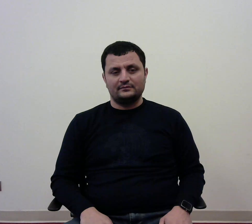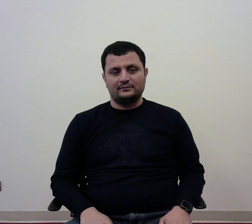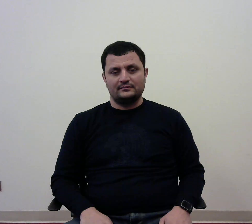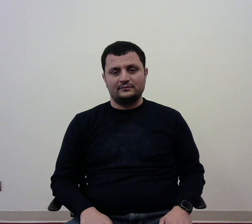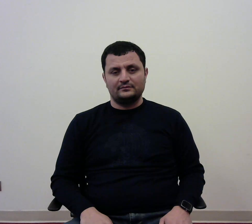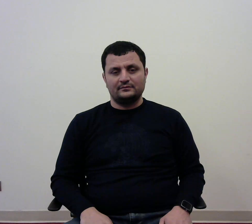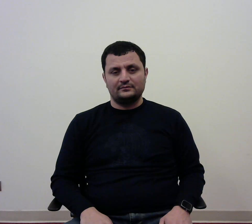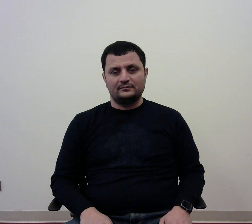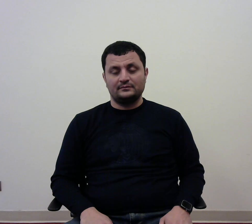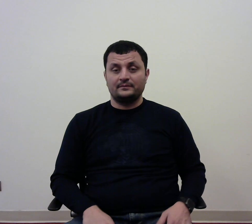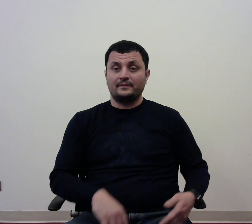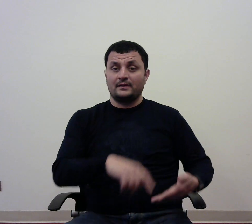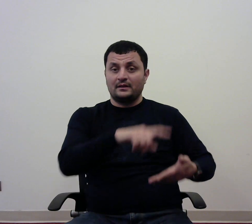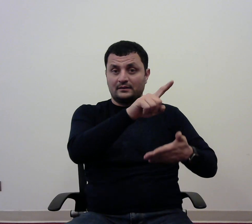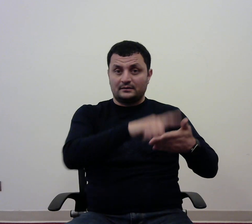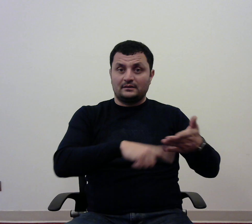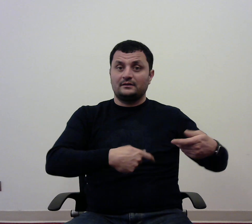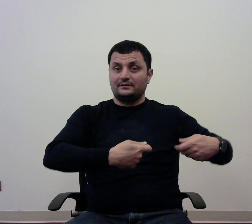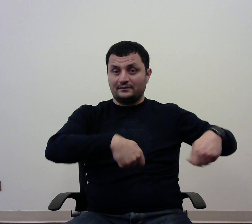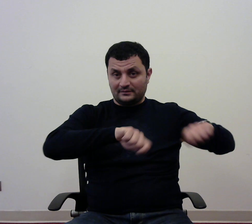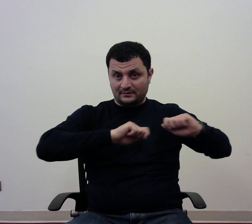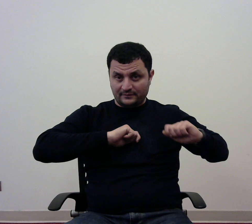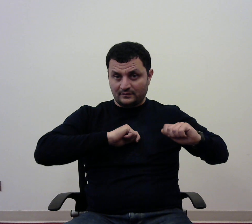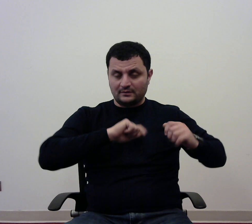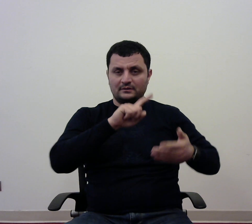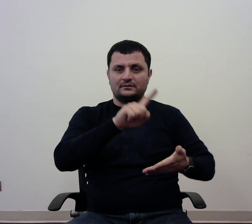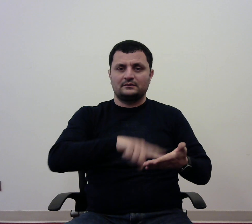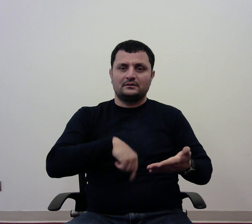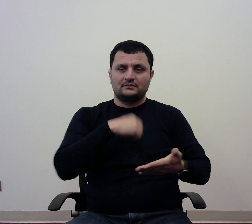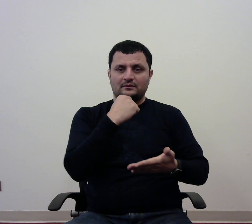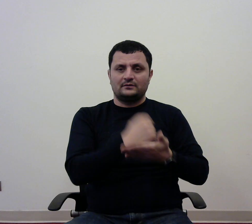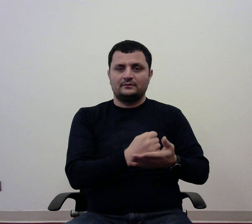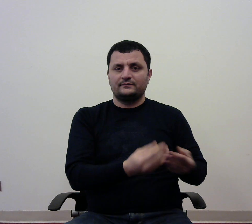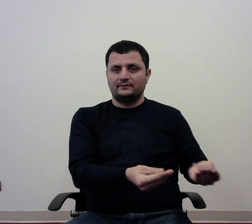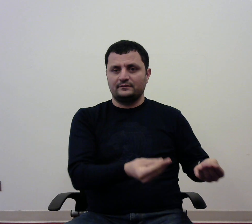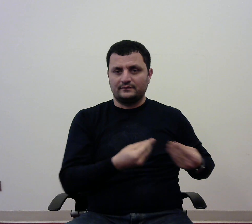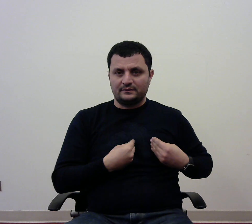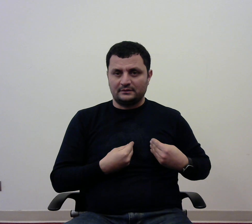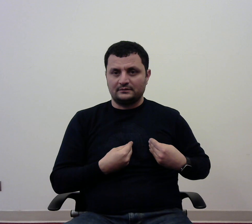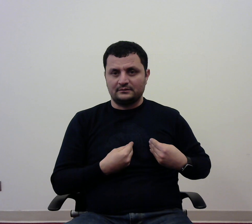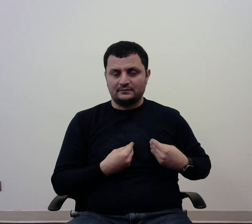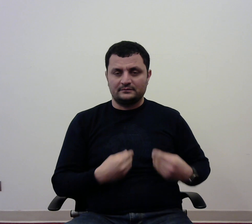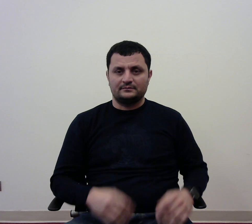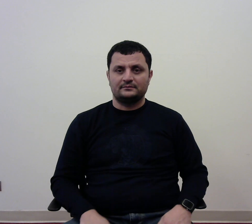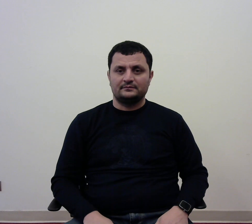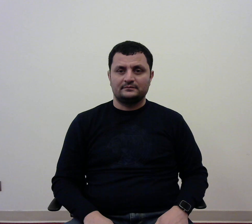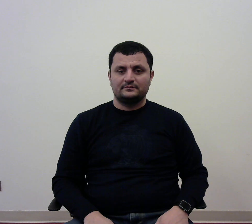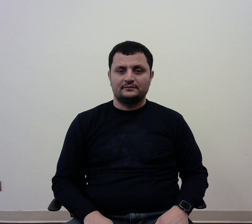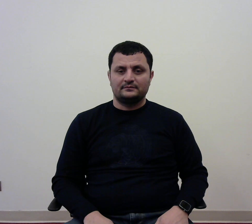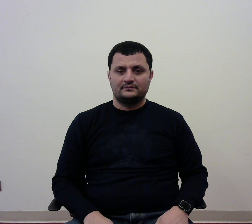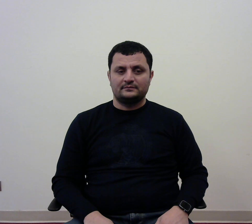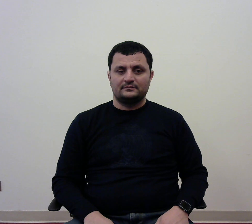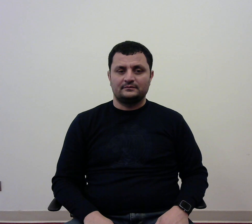Etibarnamə notariusda verilir